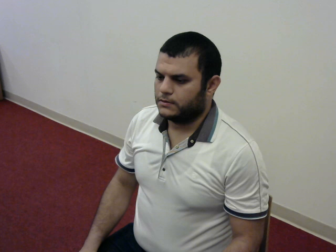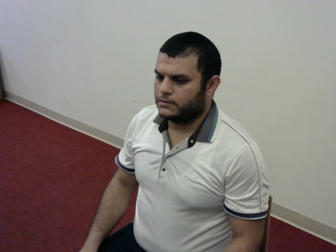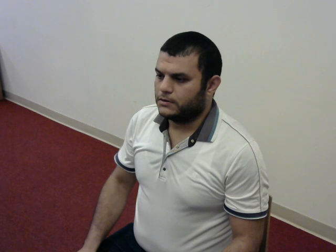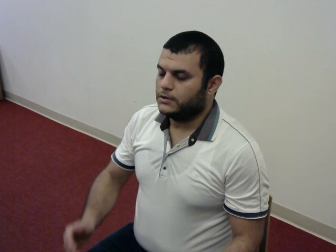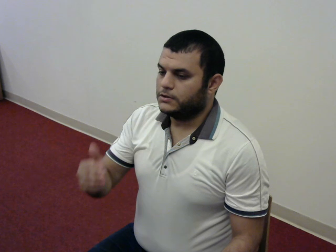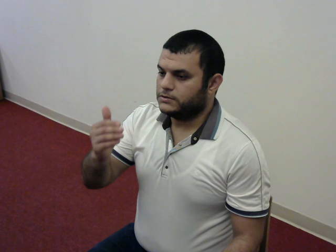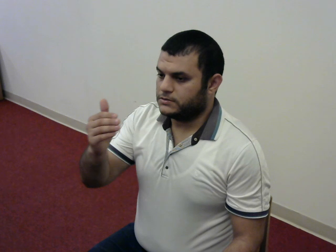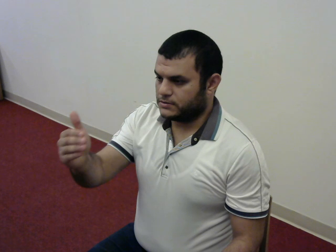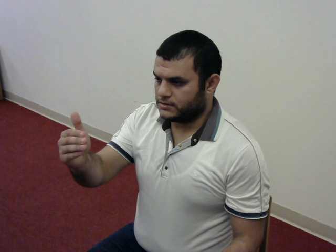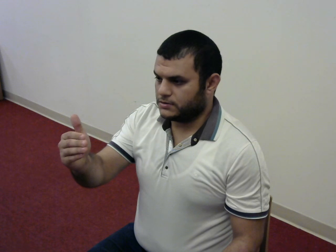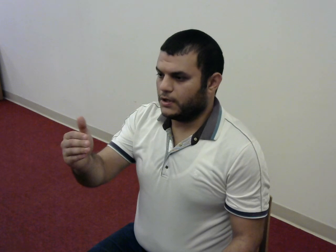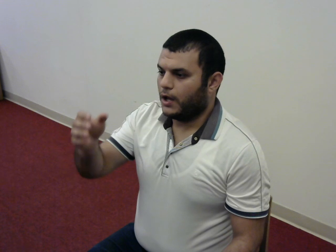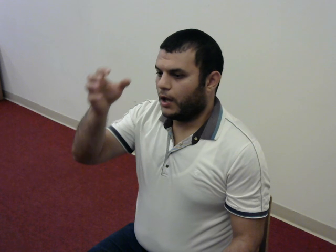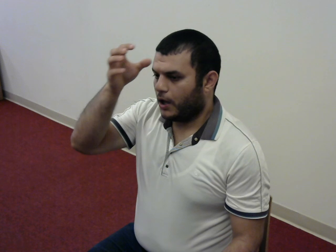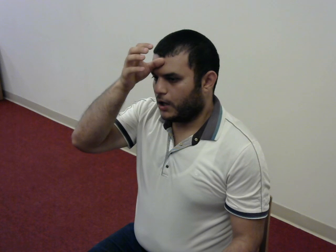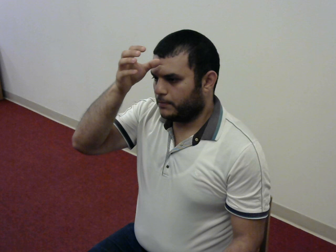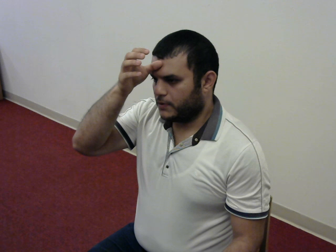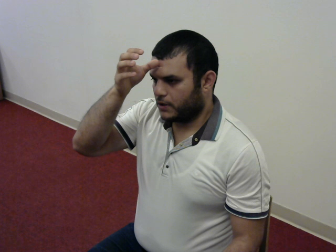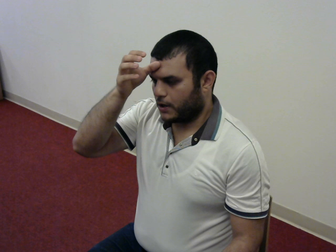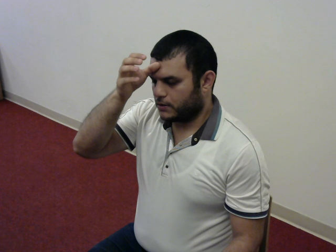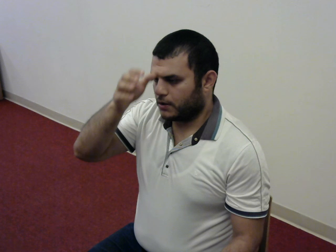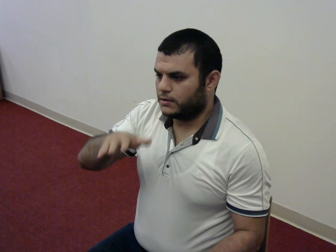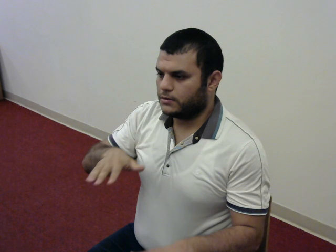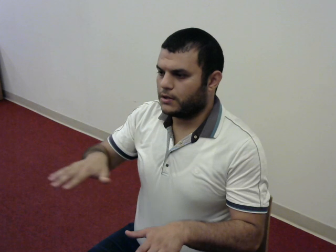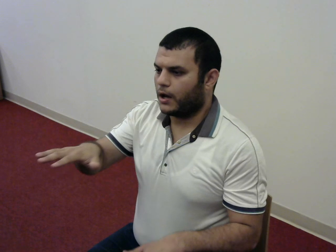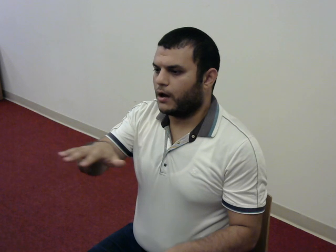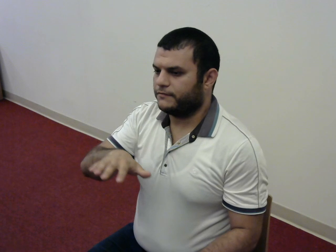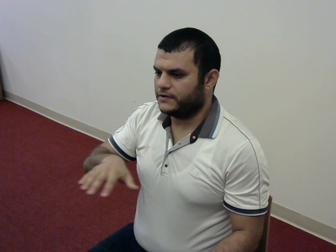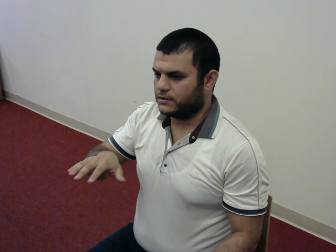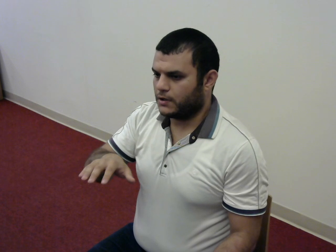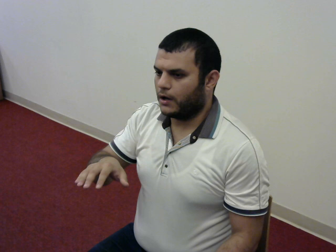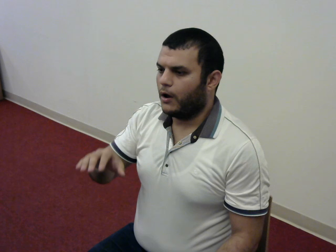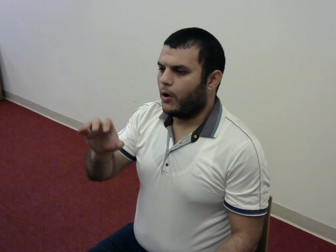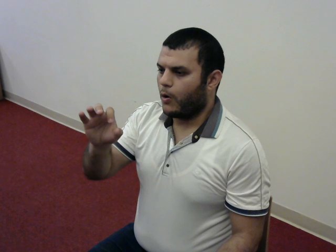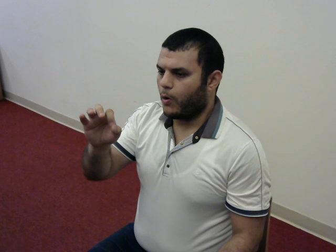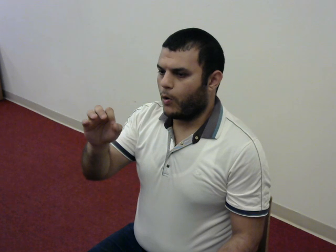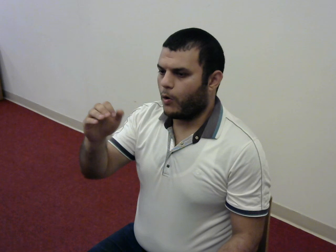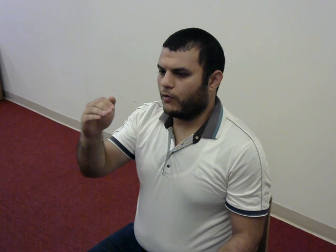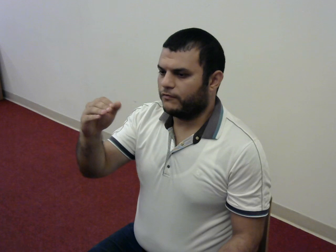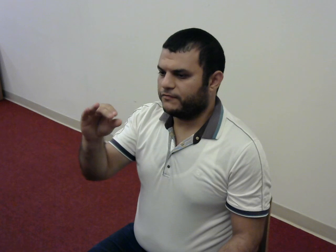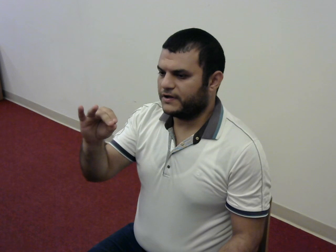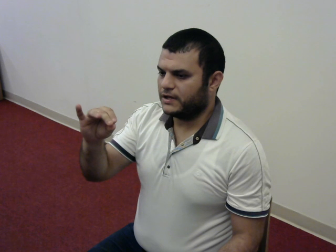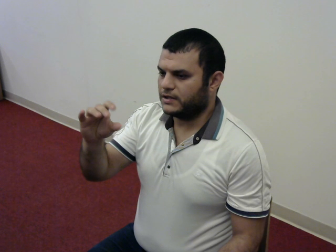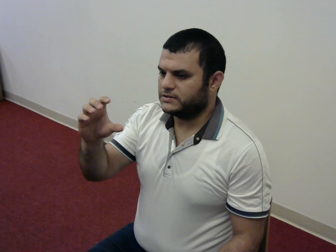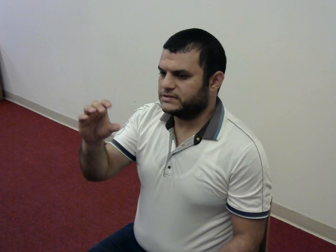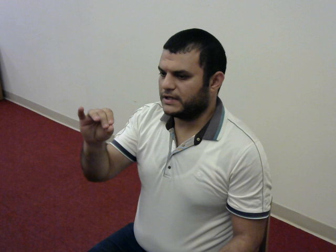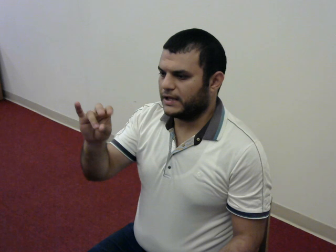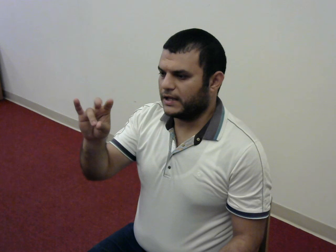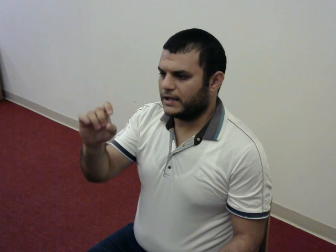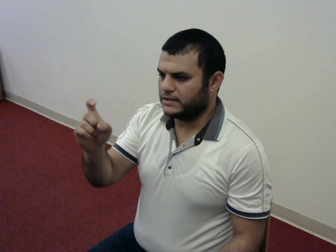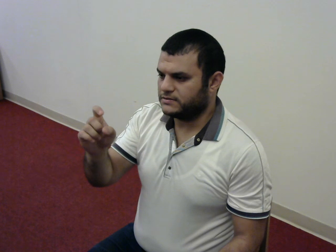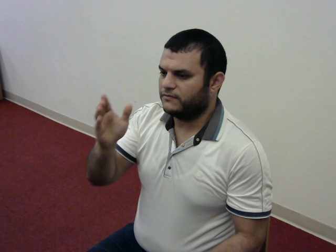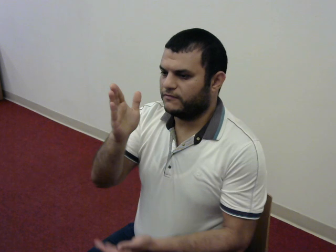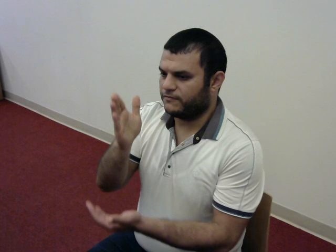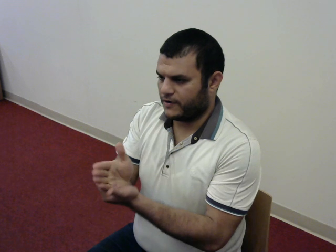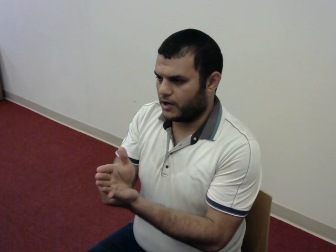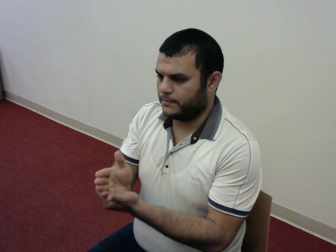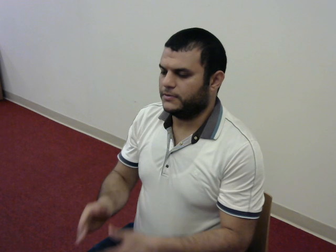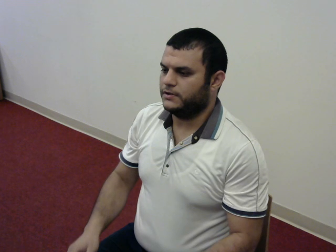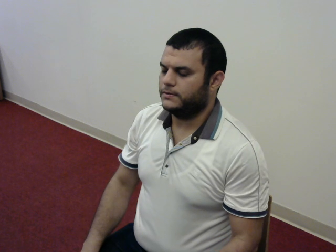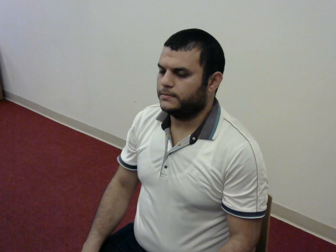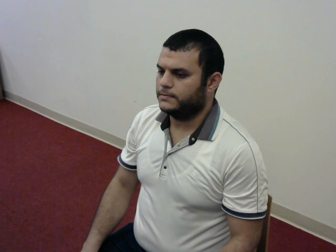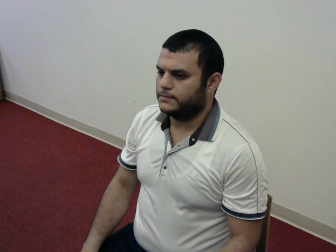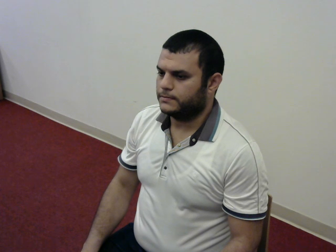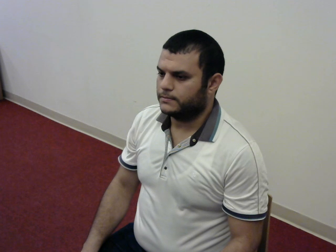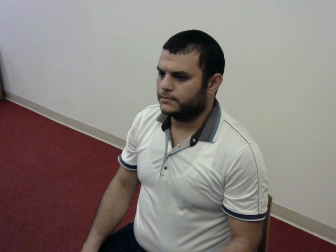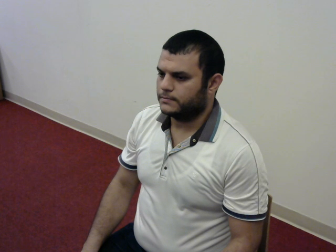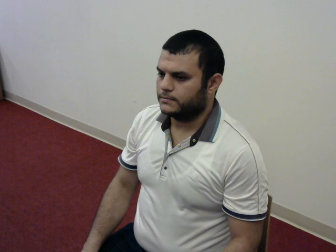Sizin Elmlər Akademiyası tərəfdə ofisiniz varmı?